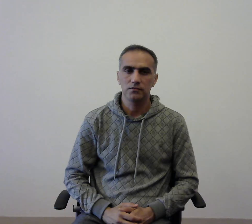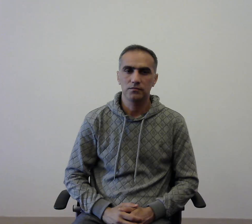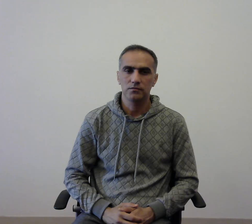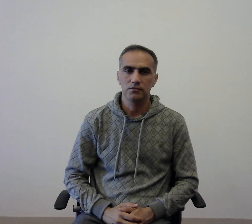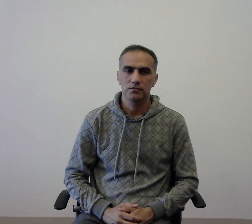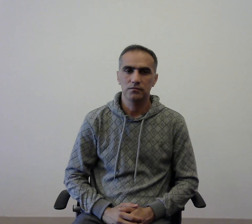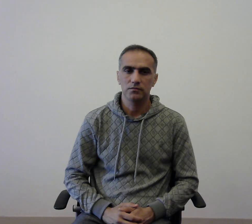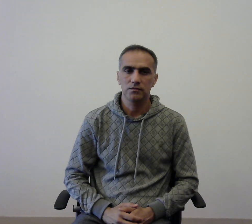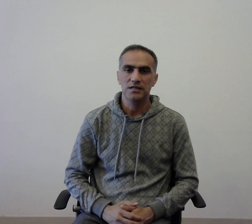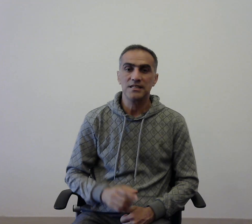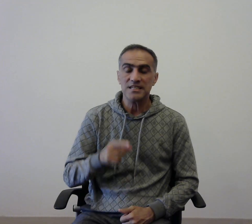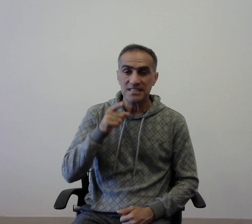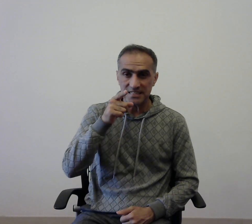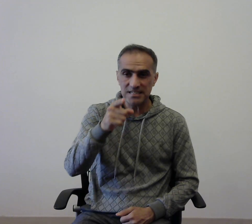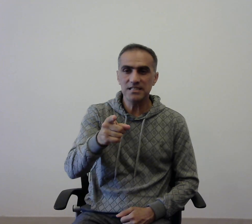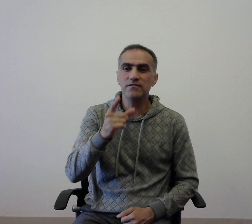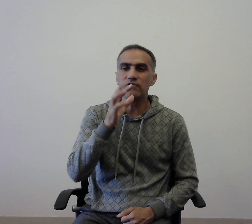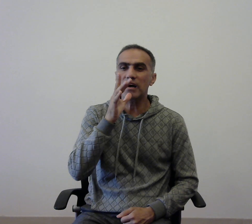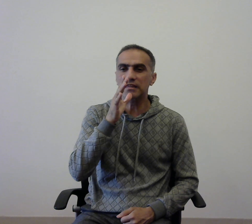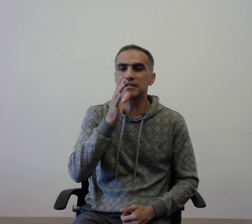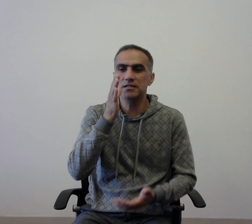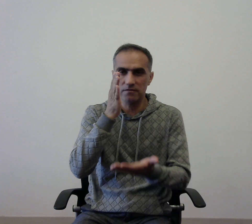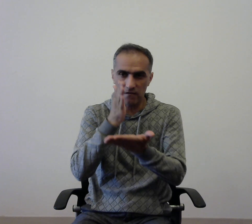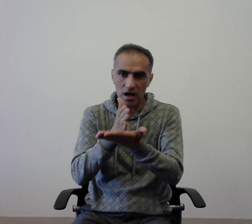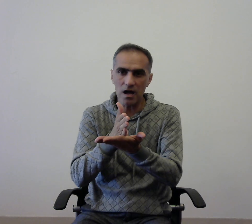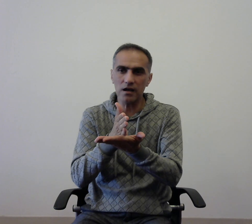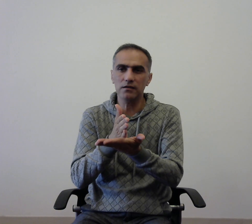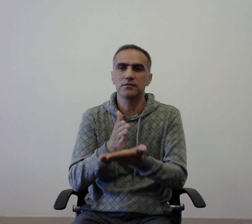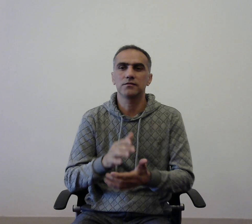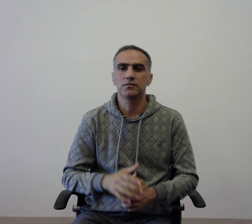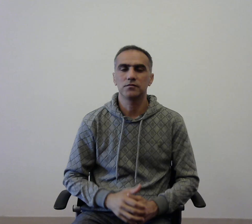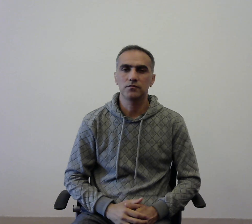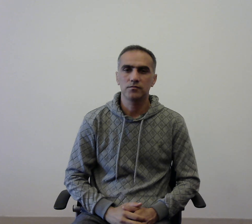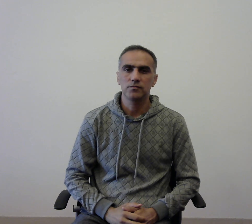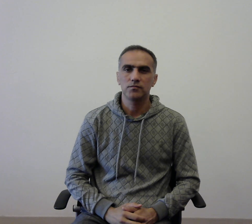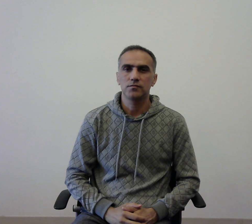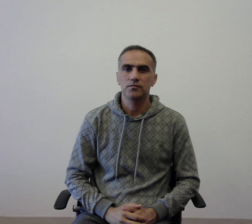Sizin vaxtınız var?